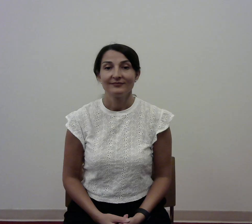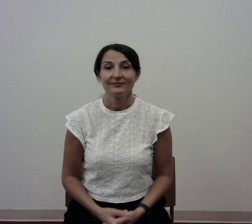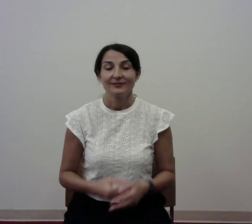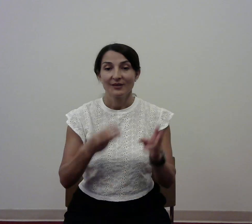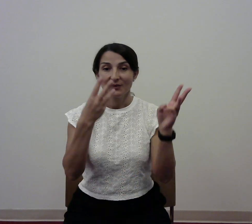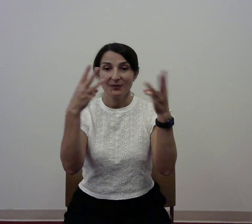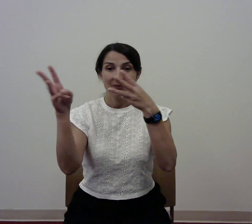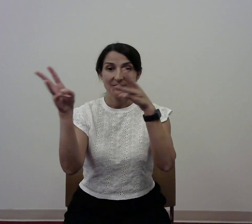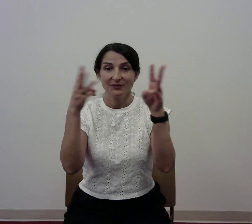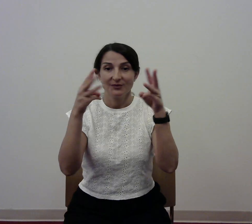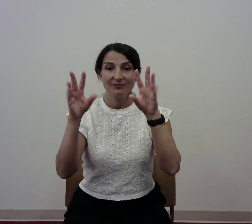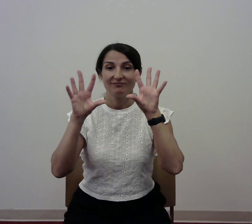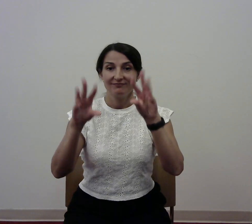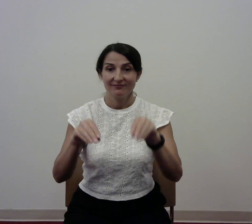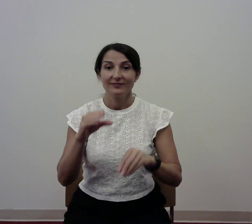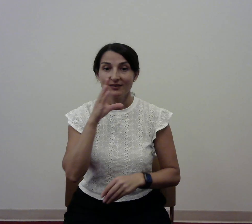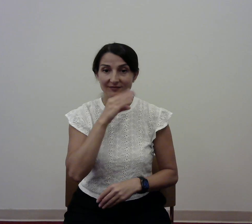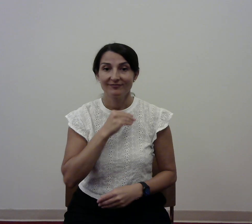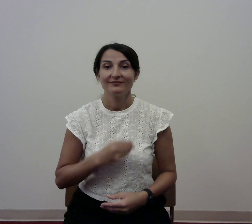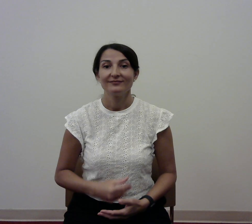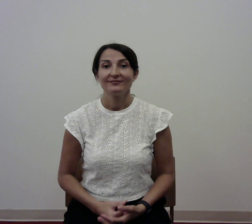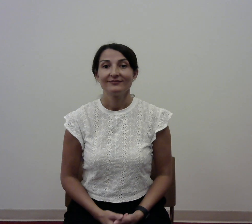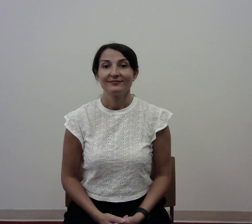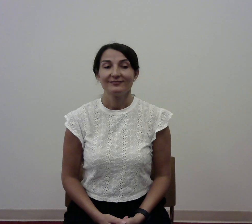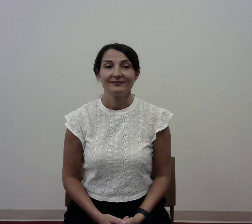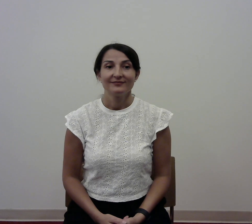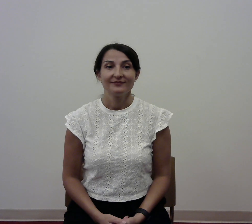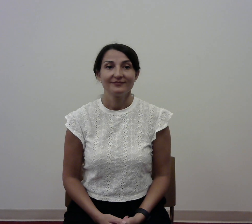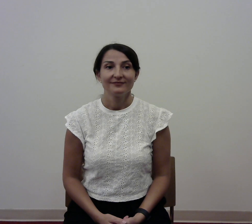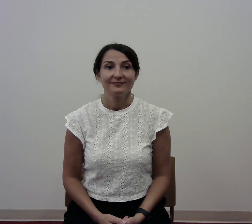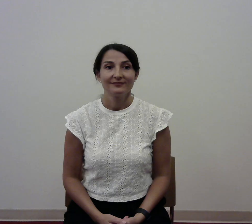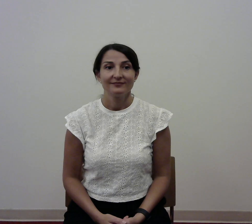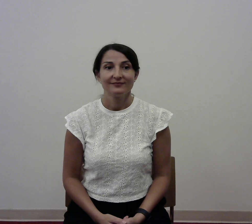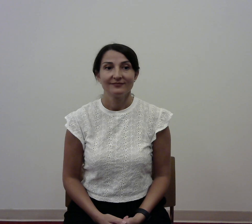Kondisioneri söndürə bilərsinizmi?